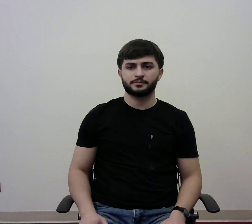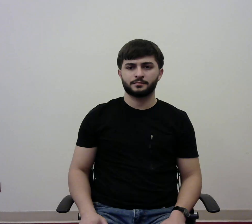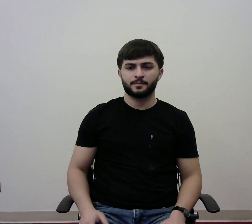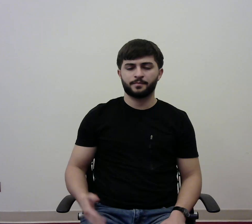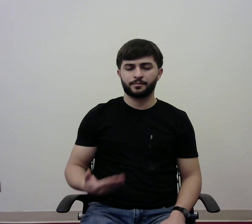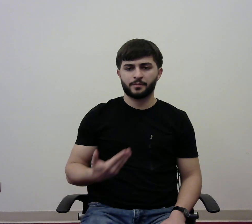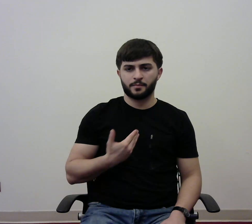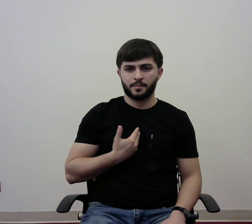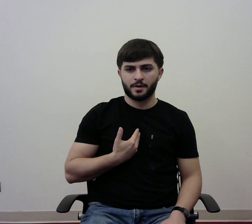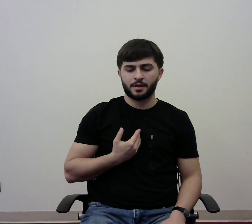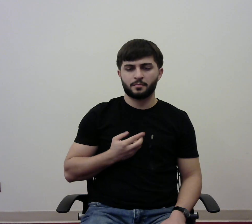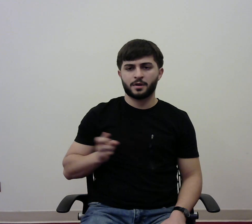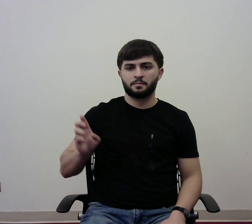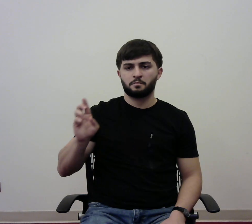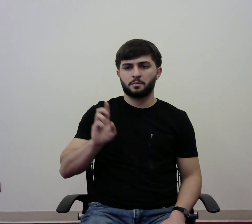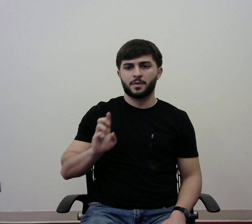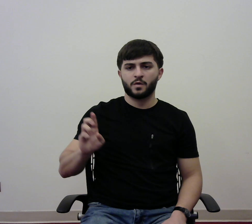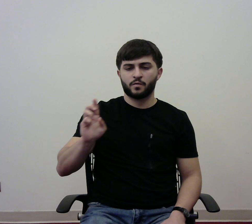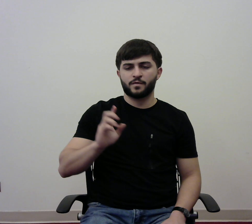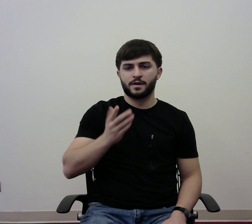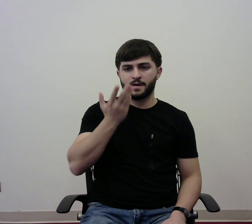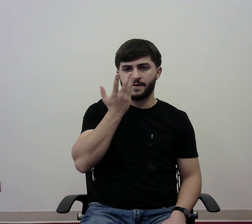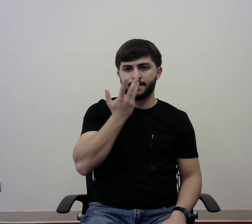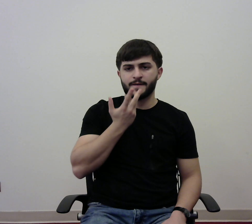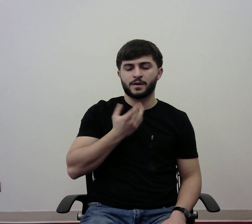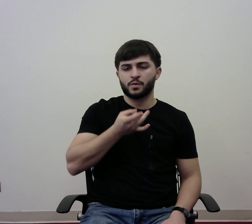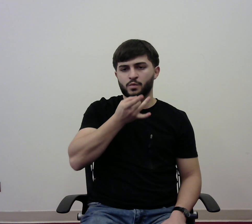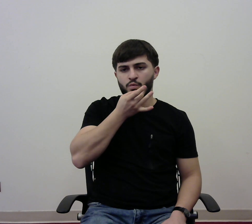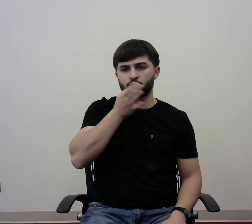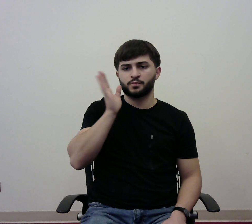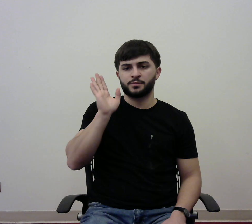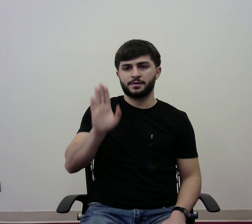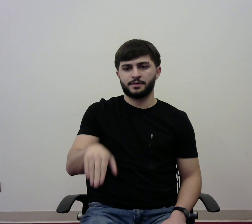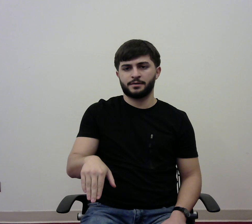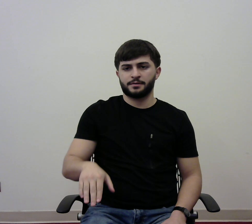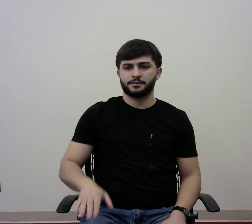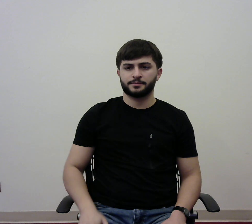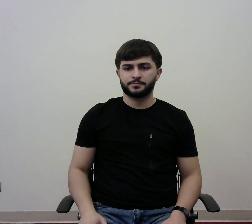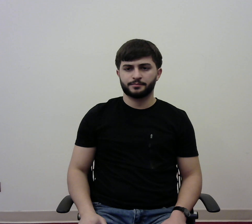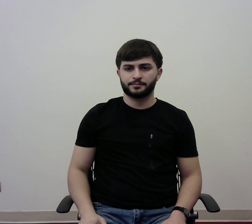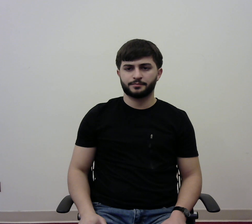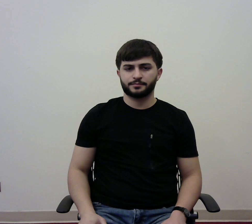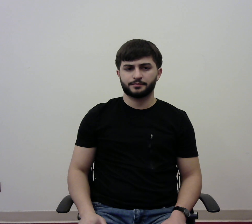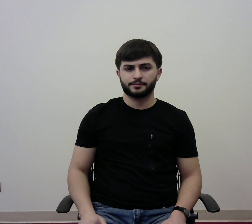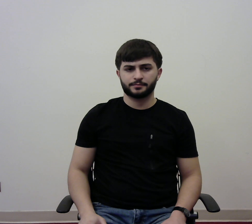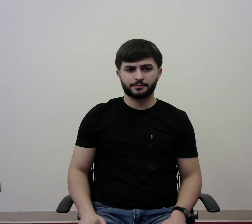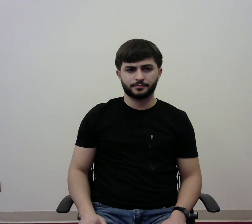Mənim bənövşəyi rəngdən xoşum gəlir